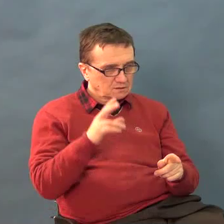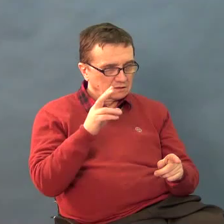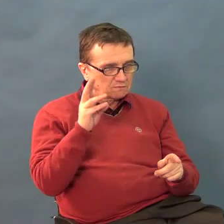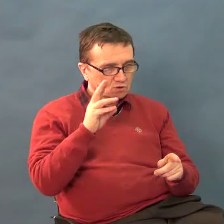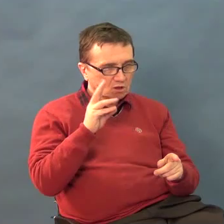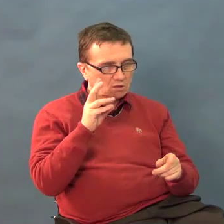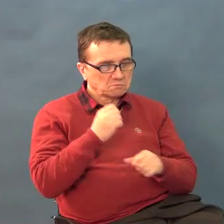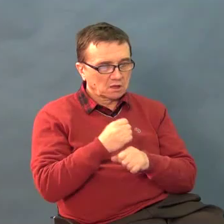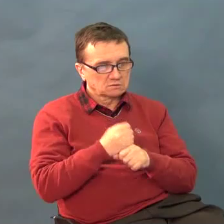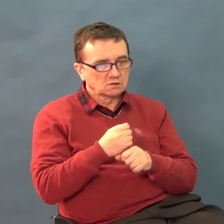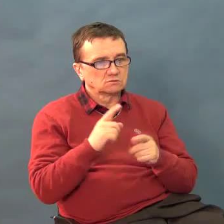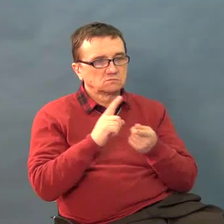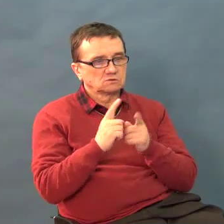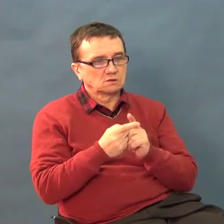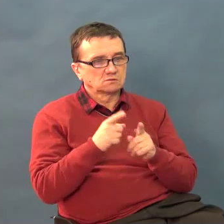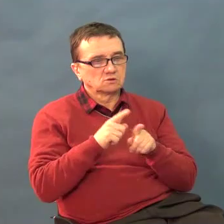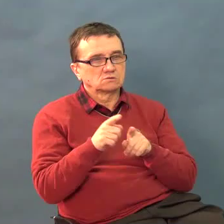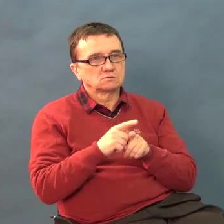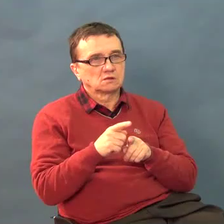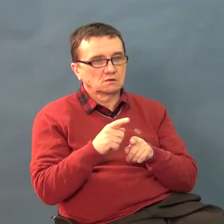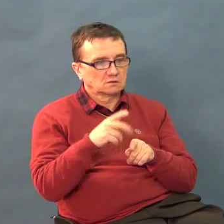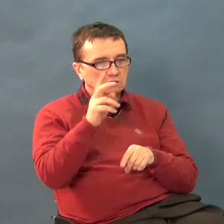We wtorek praca i spotkanie z siostrą.